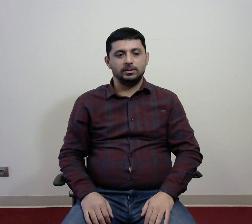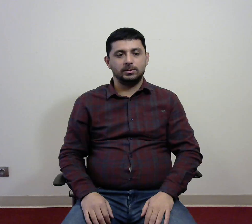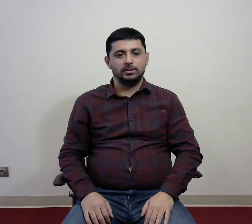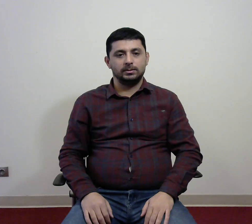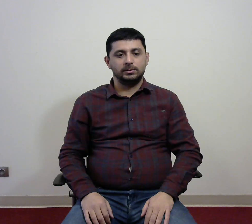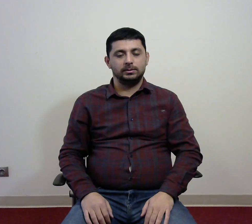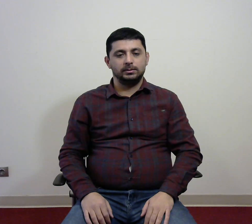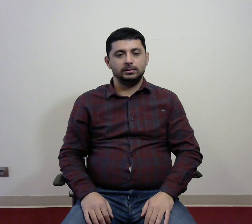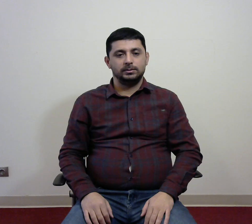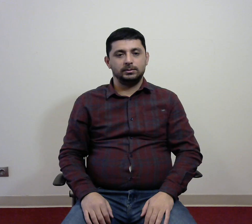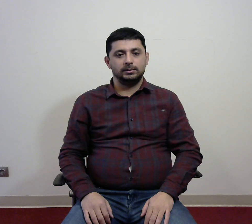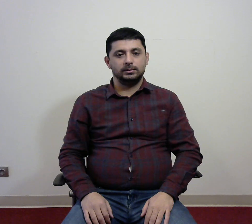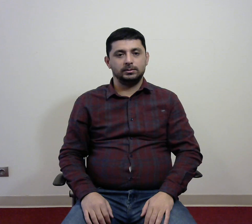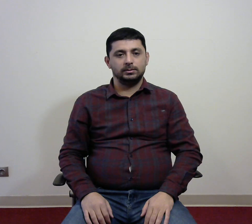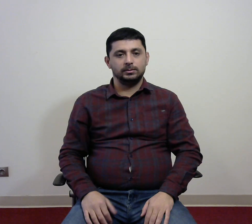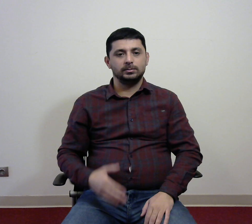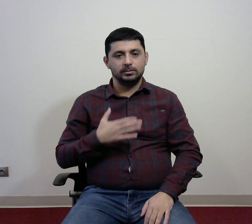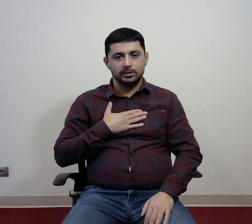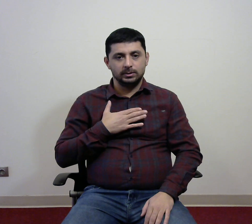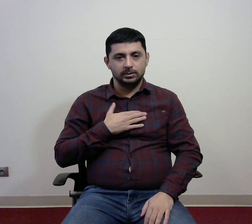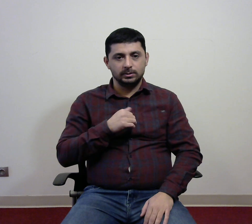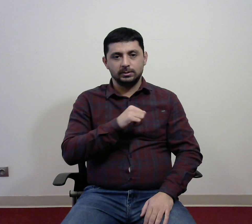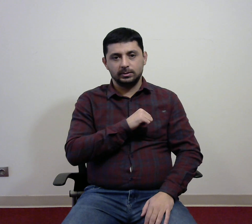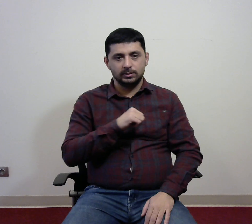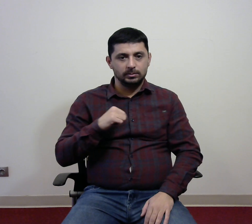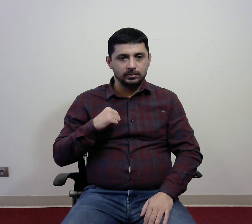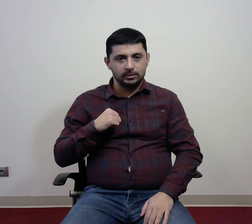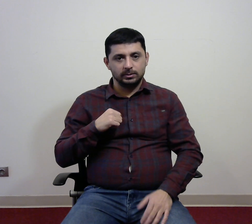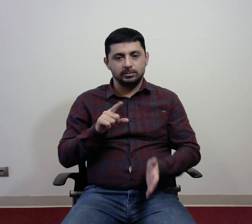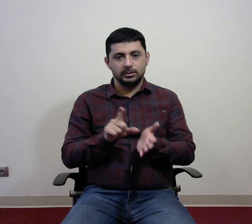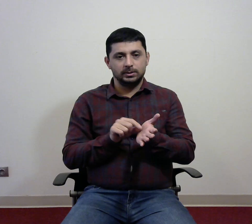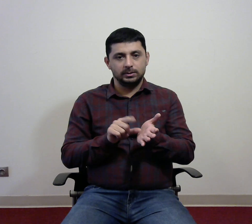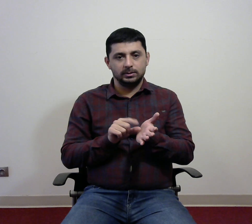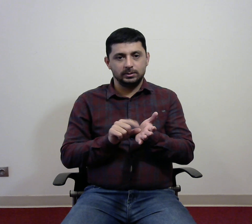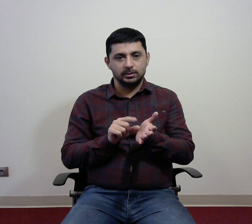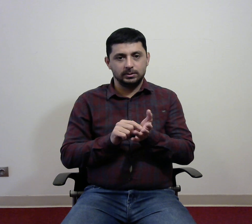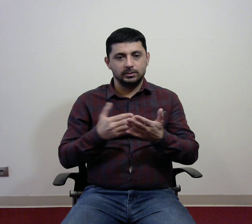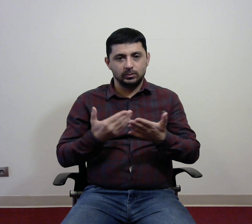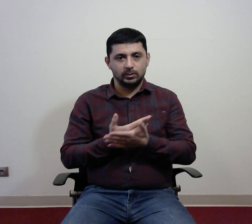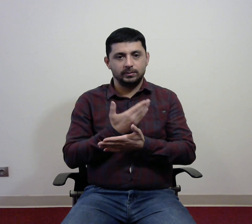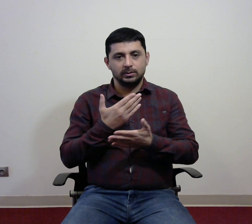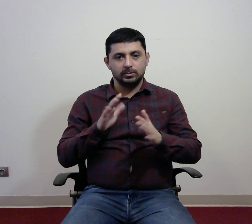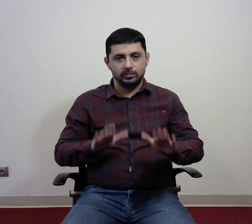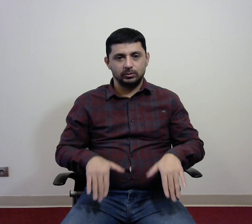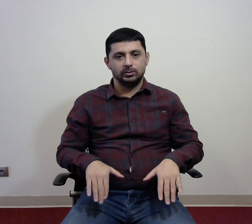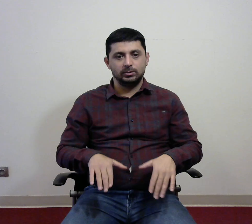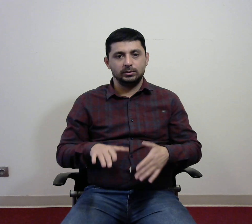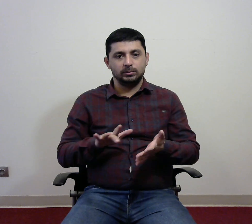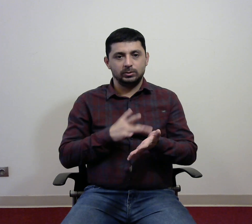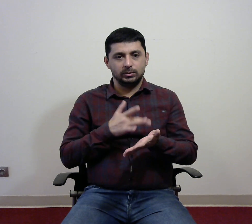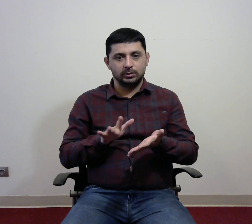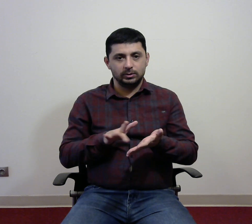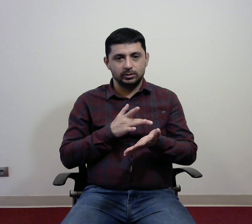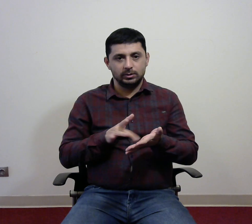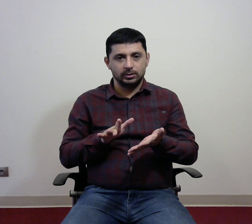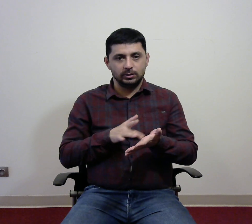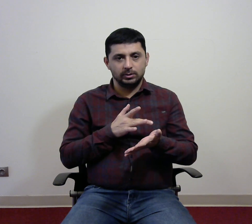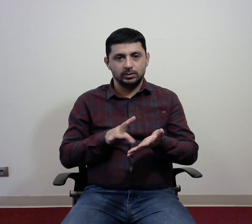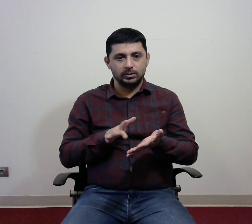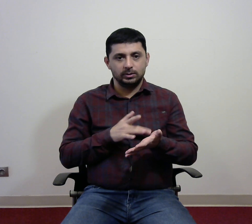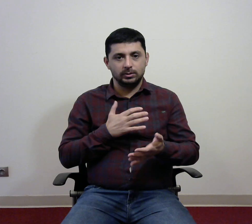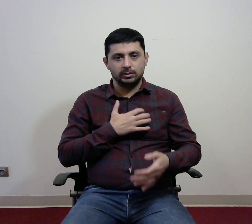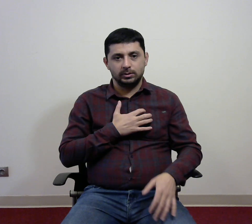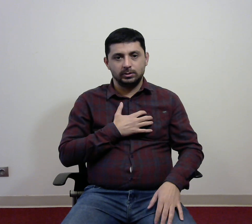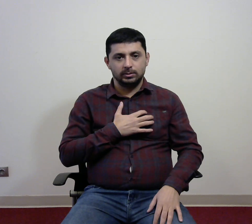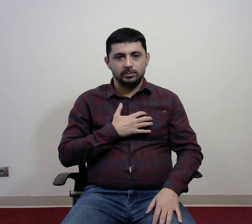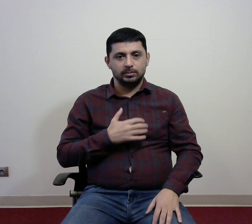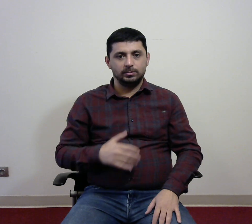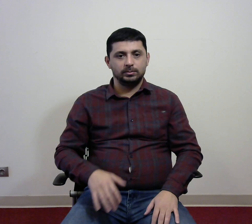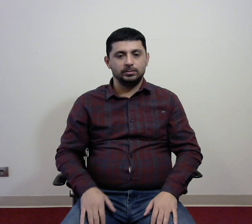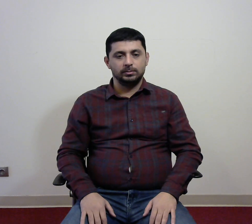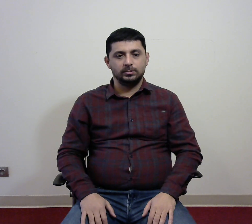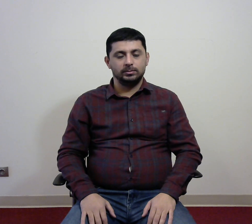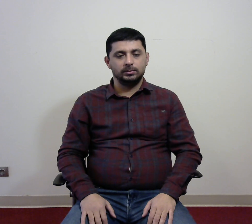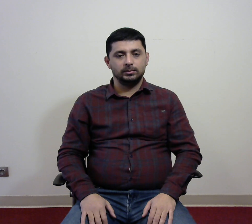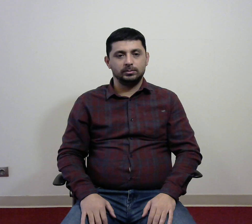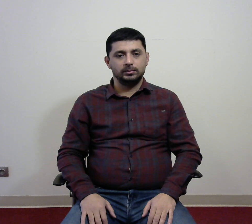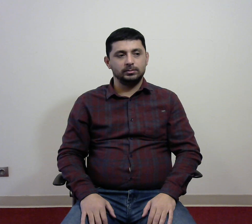Mən öz pensiyamı yenidən hesablatdırmaq istəyirəm